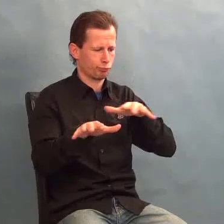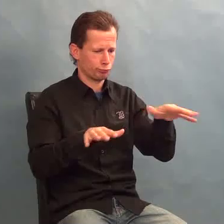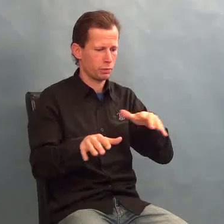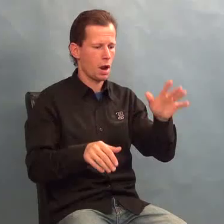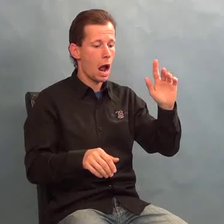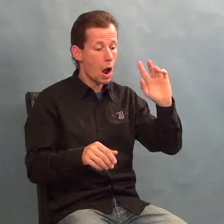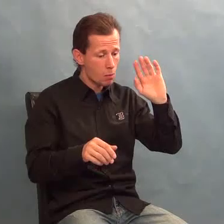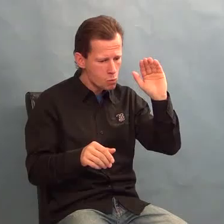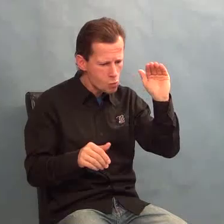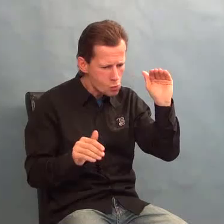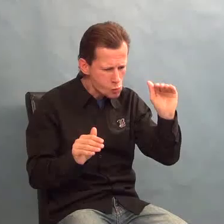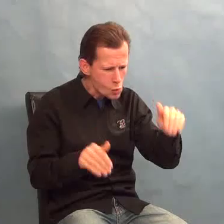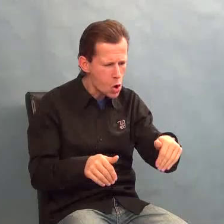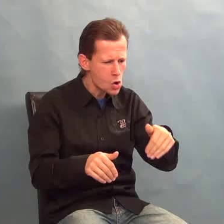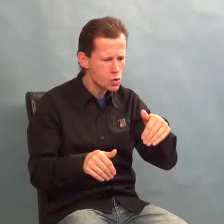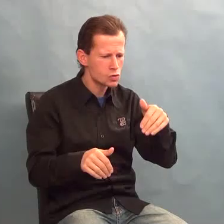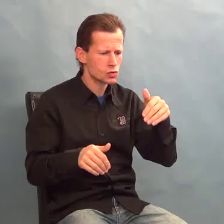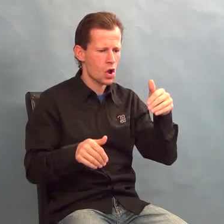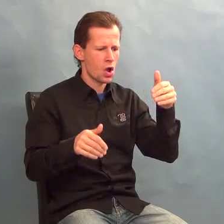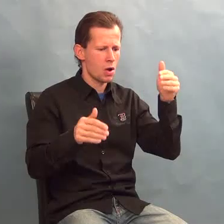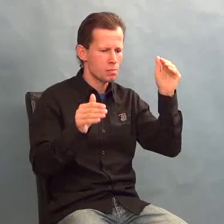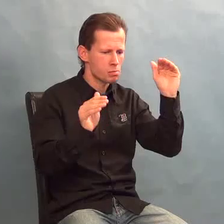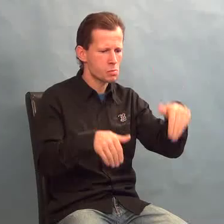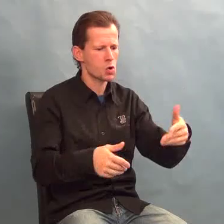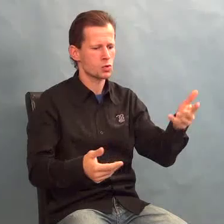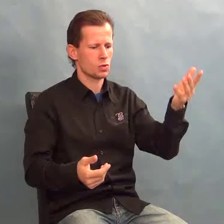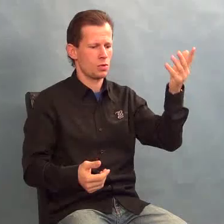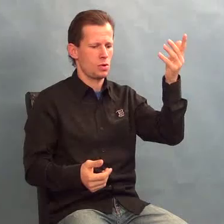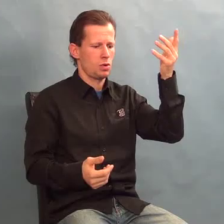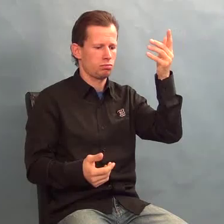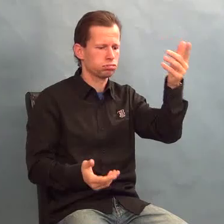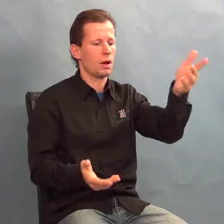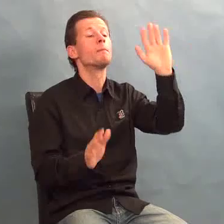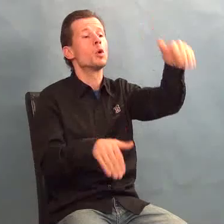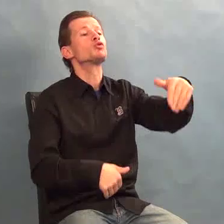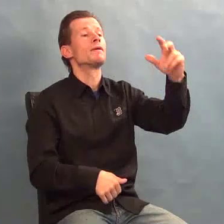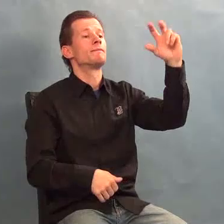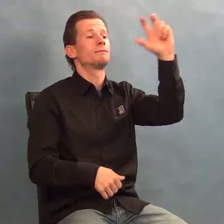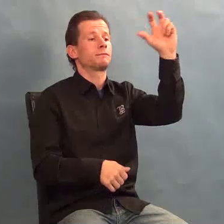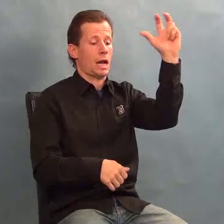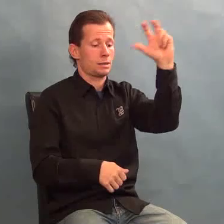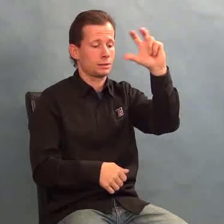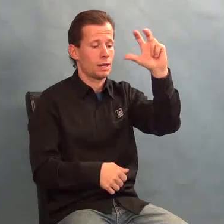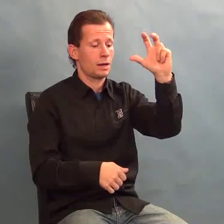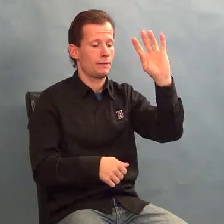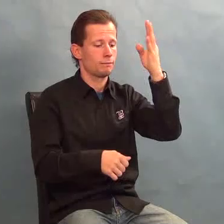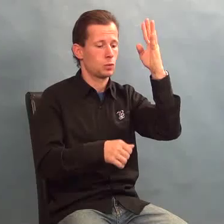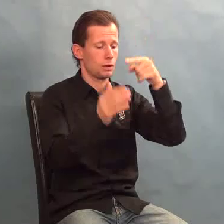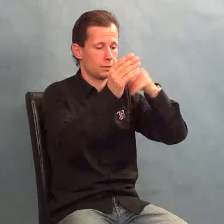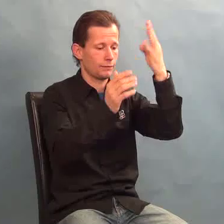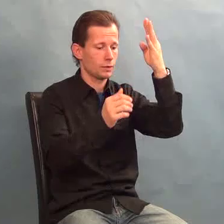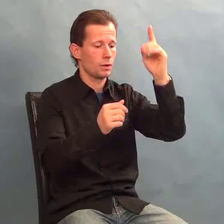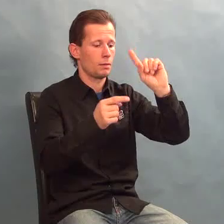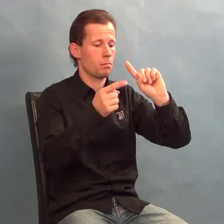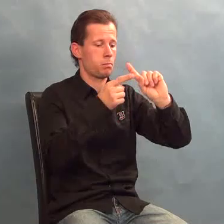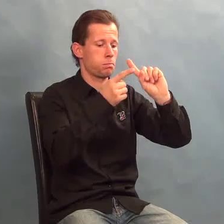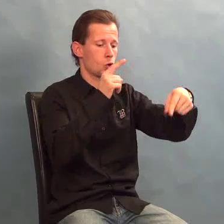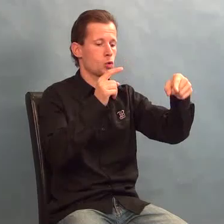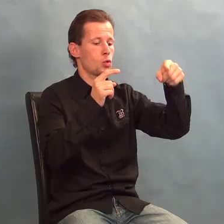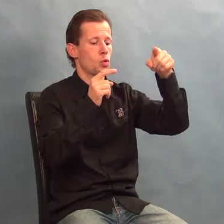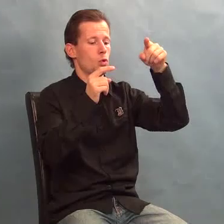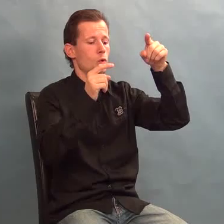Ale mogę w czwartek, czwartego, po...